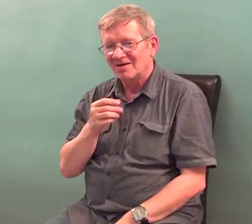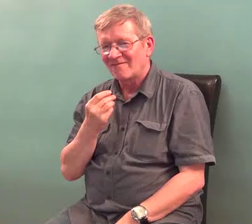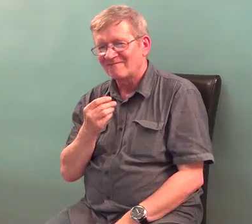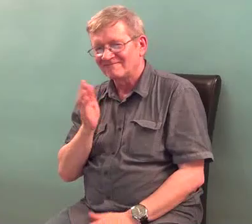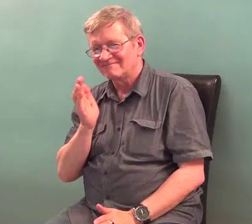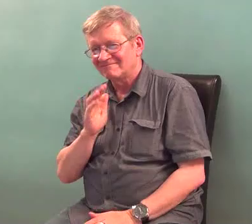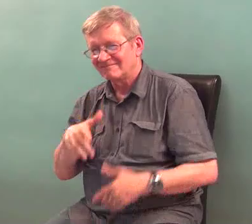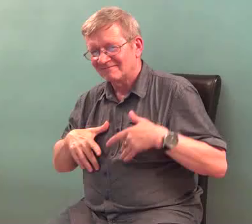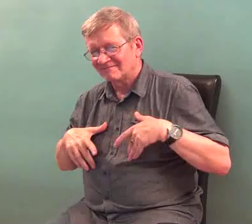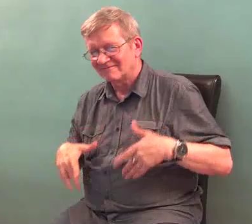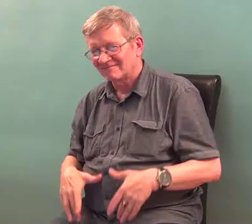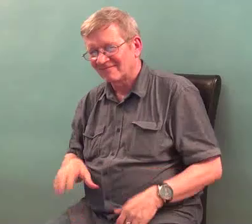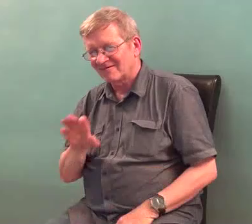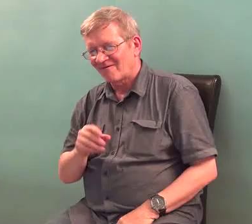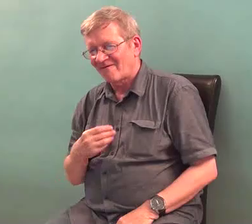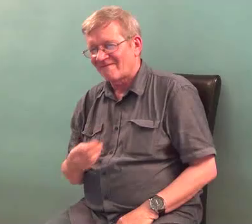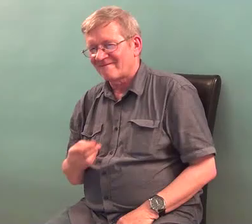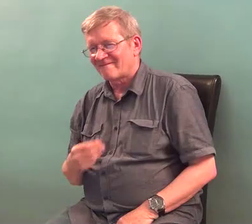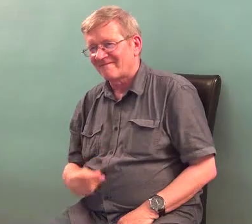Piękna figura, bikini - wspaniale oglądać.